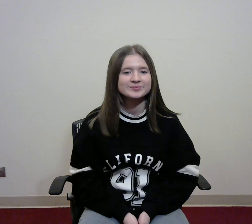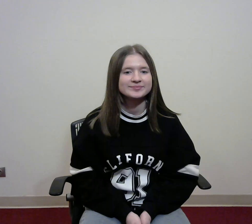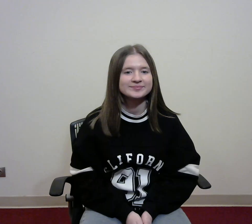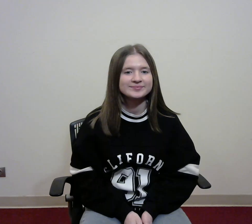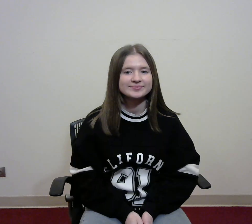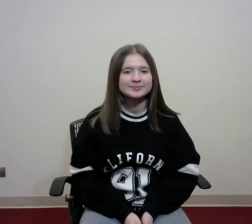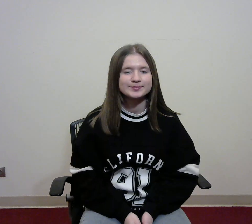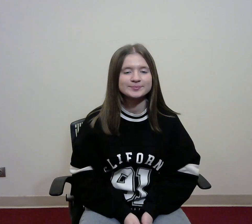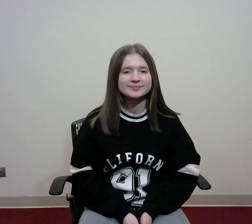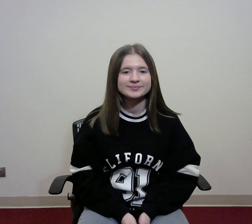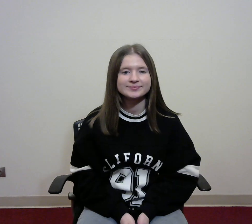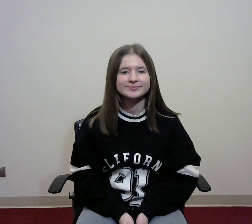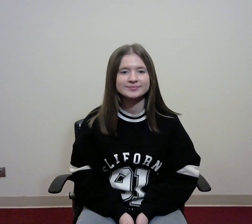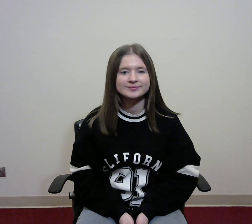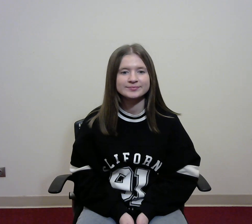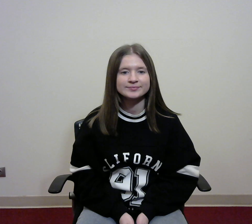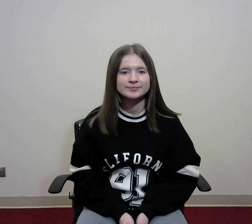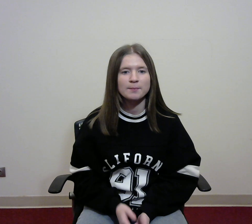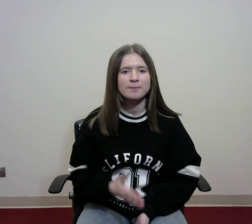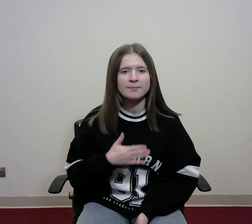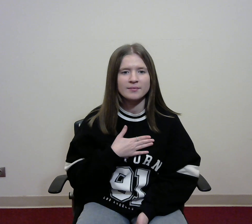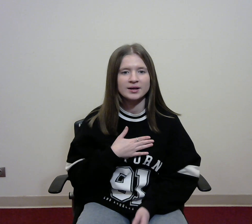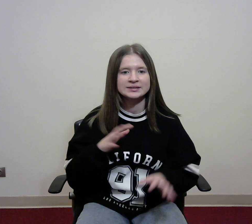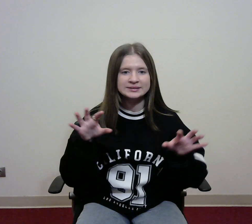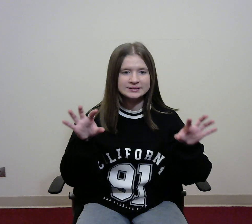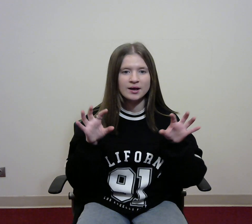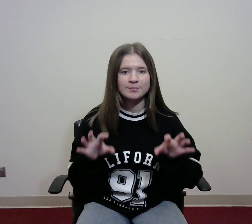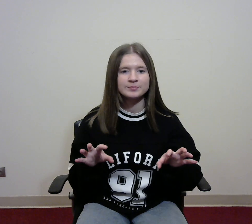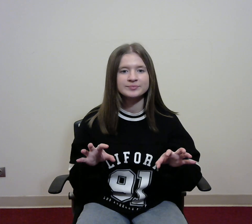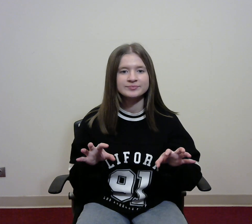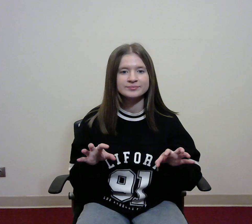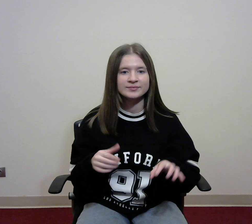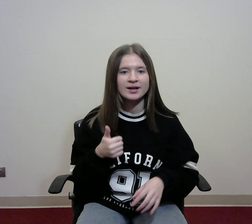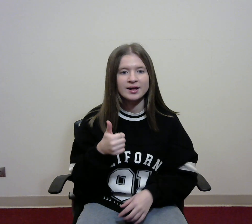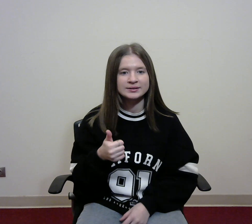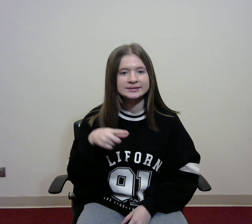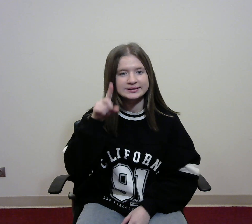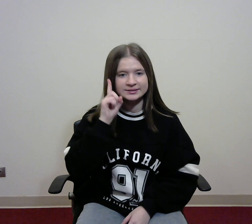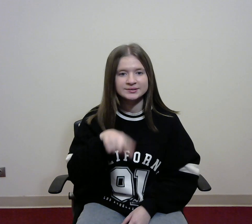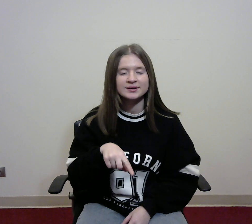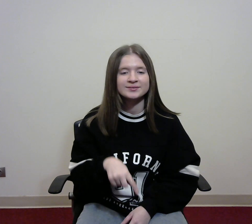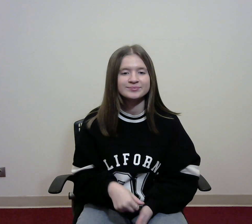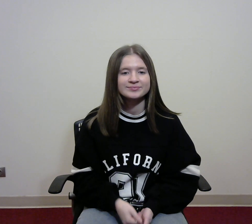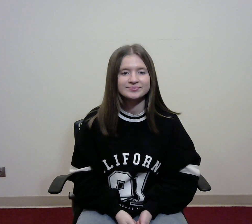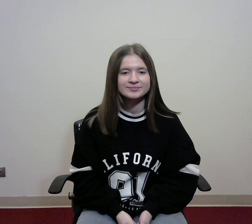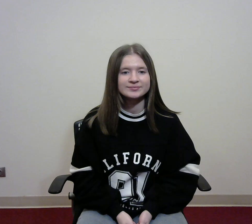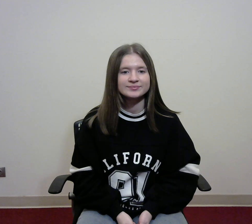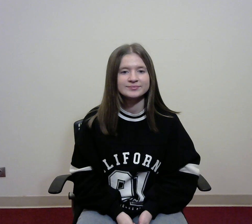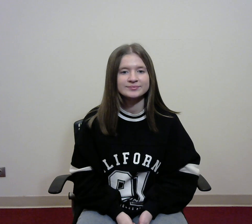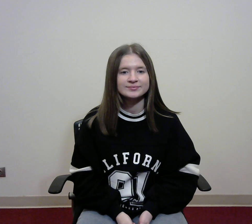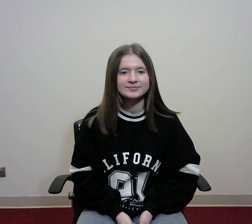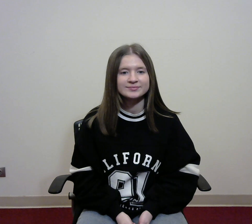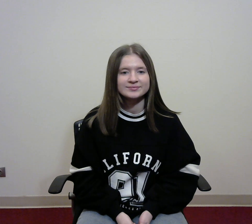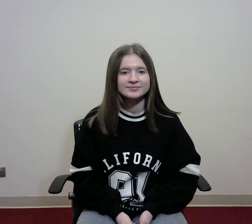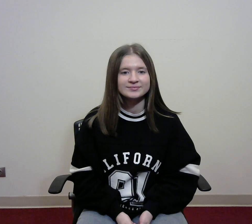Mən qanunvericiliyi yaxşı bilirəm